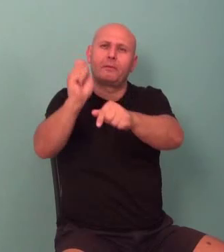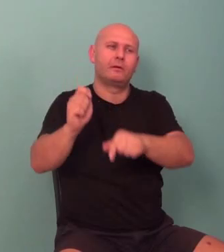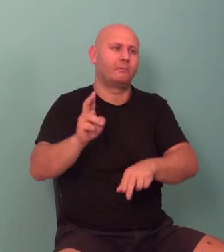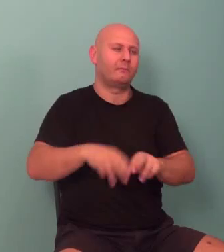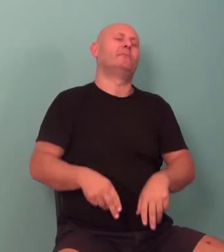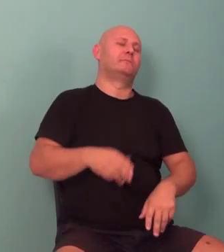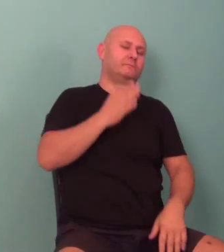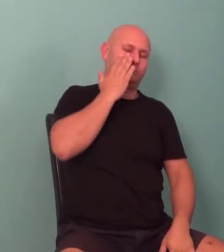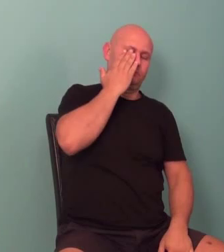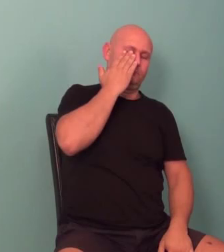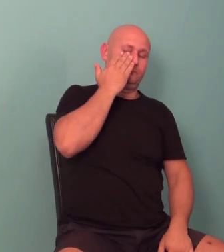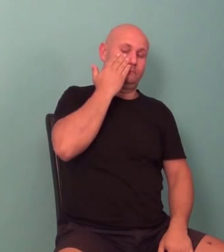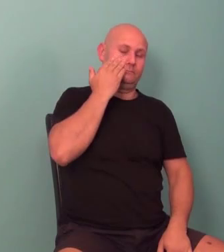Policjant dostaje kawałkiem kitu w twarz, ściera go dłonią.